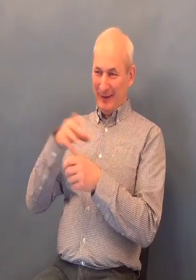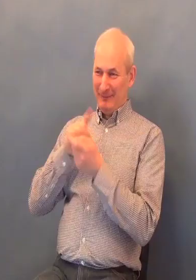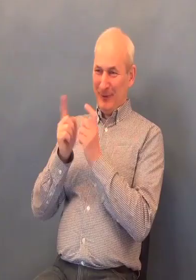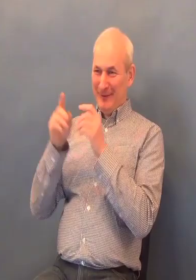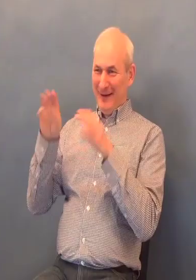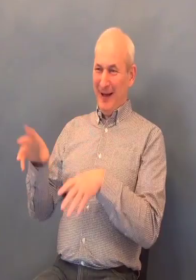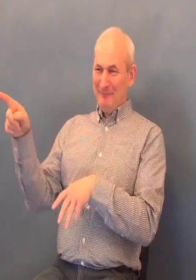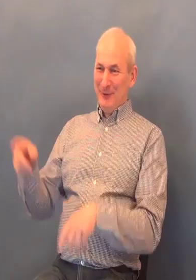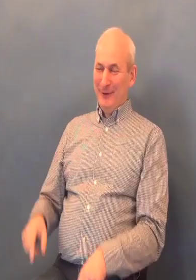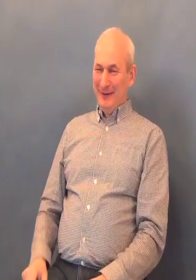Spotkajmy się w sklepie.